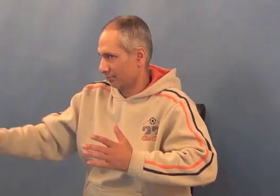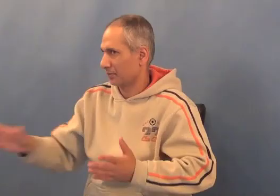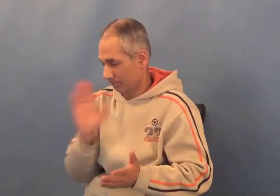Coś podobnego.